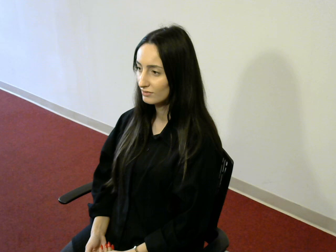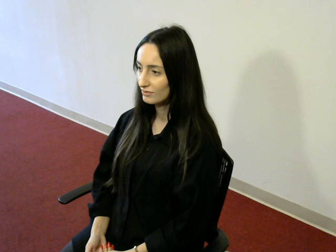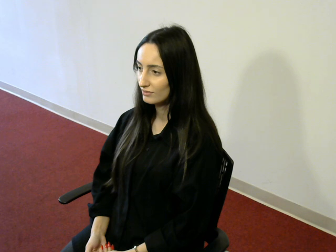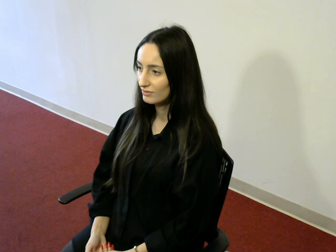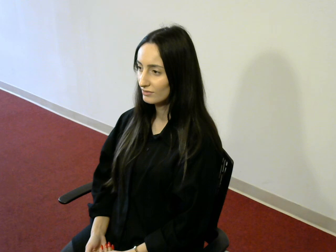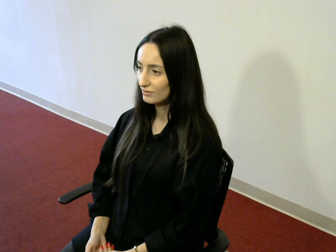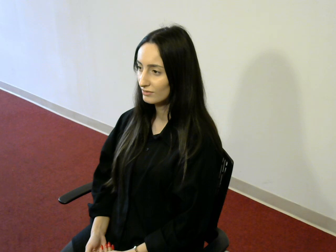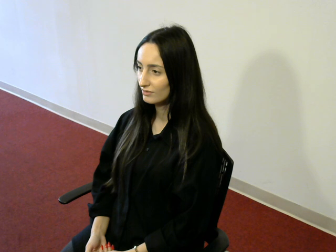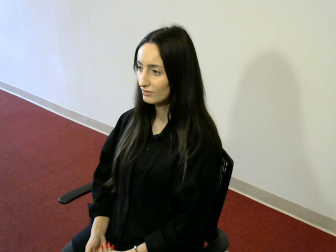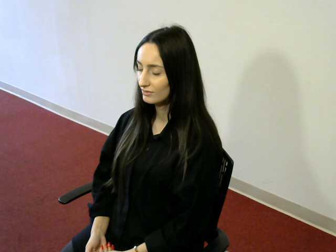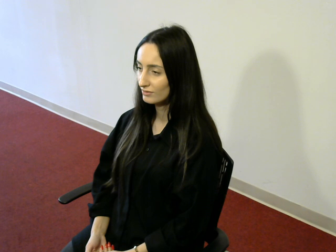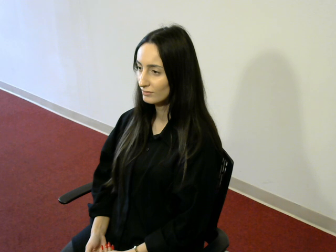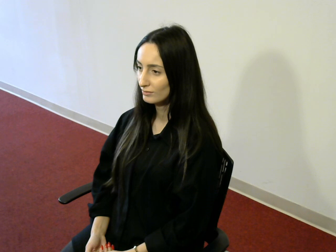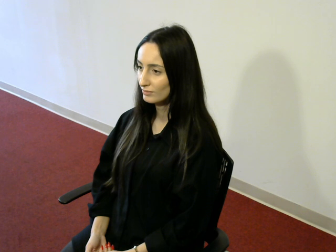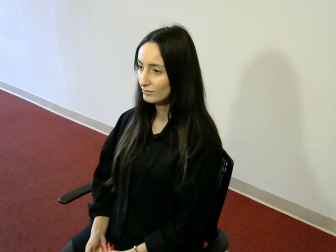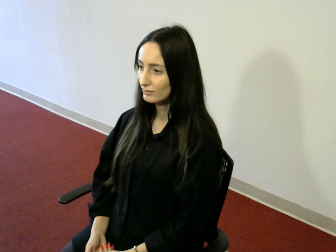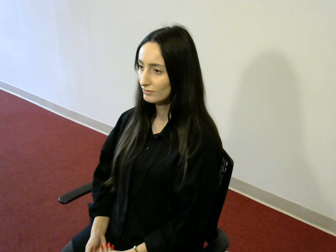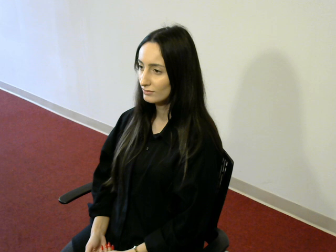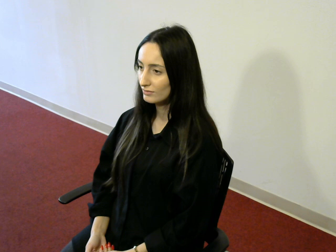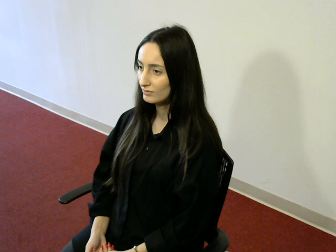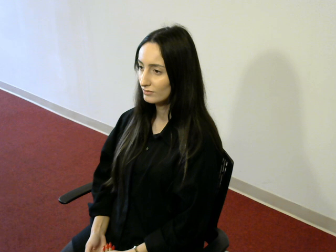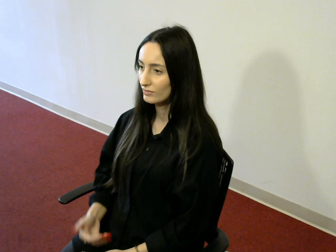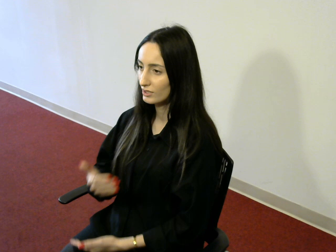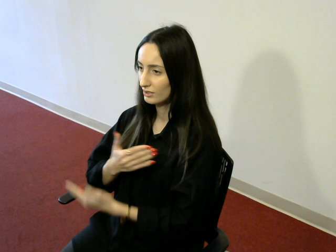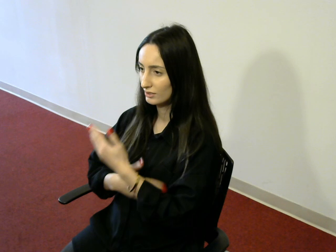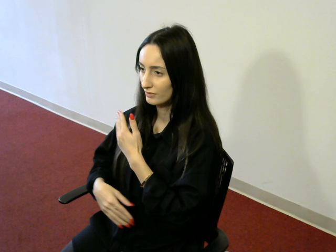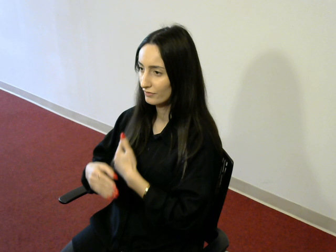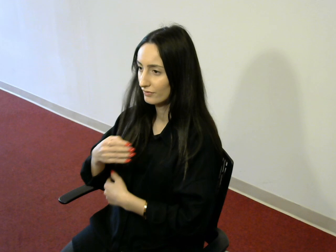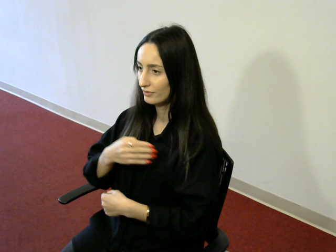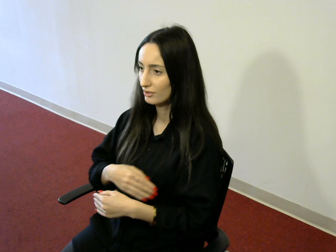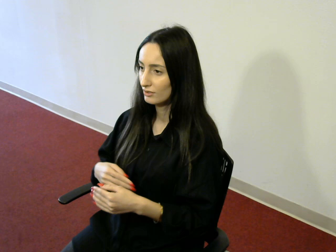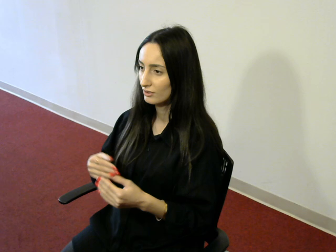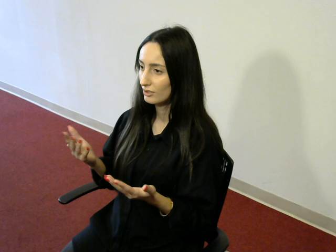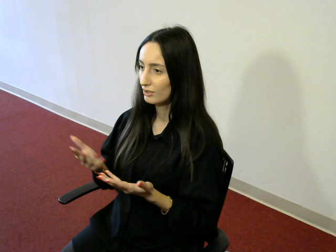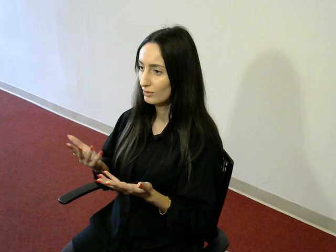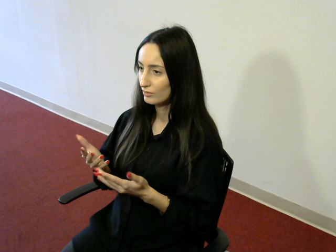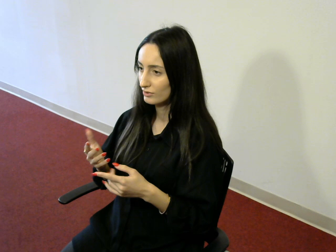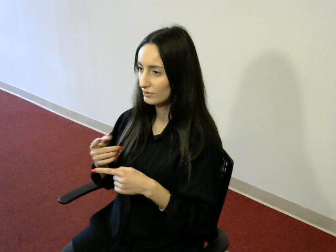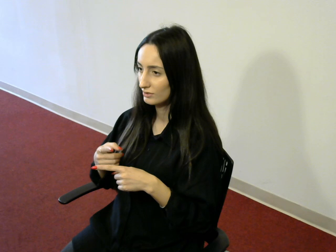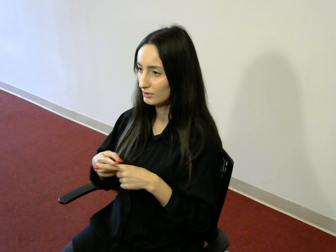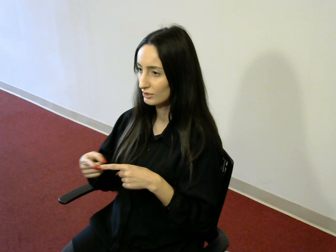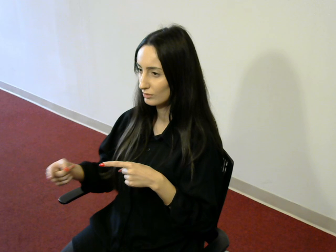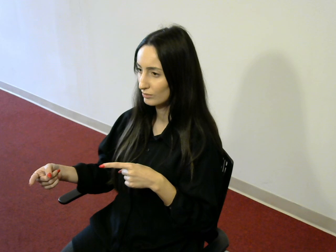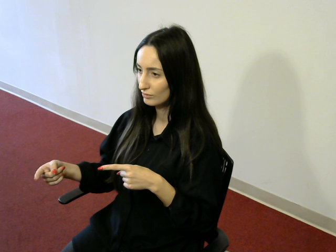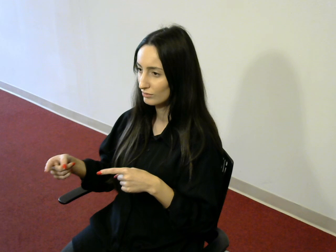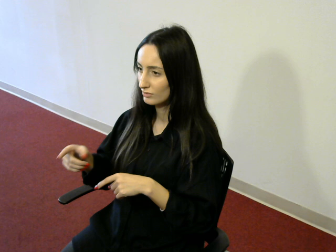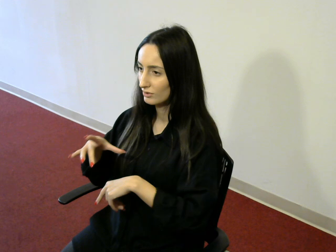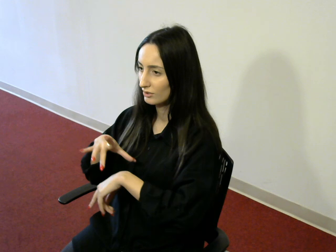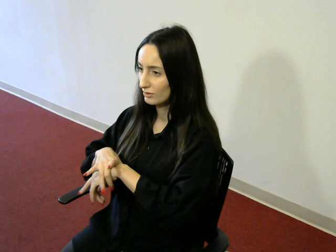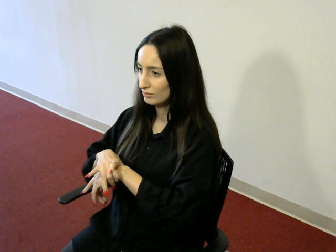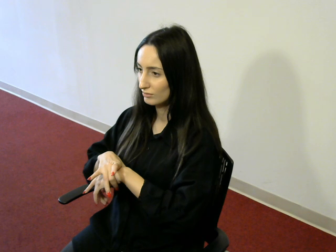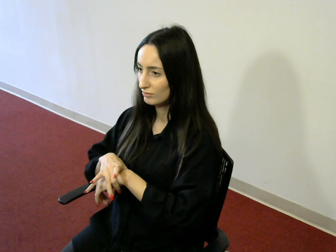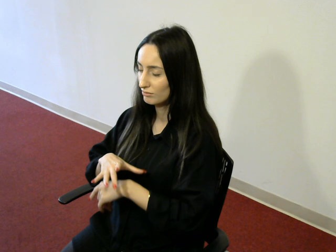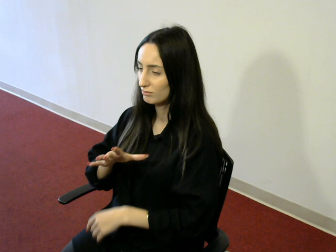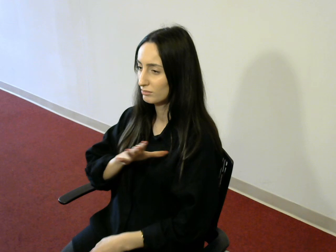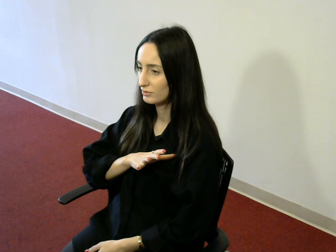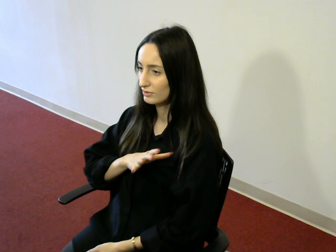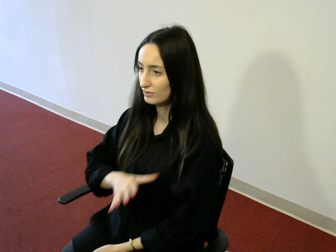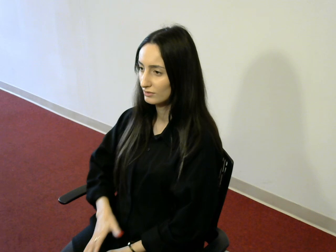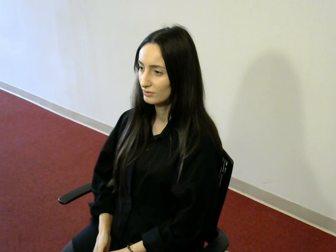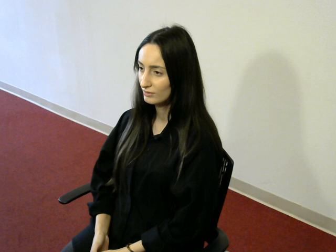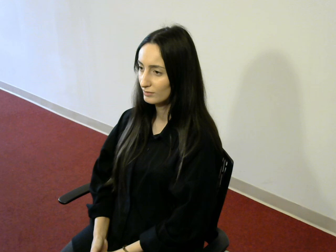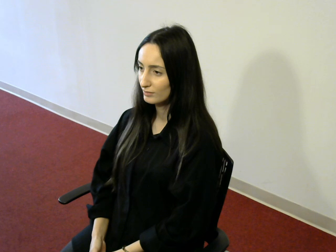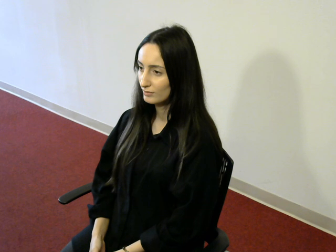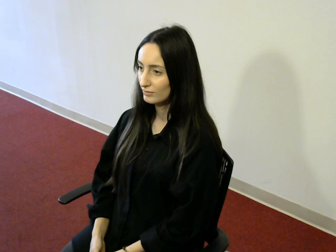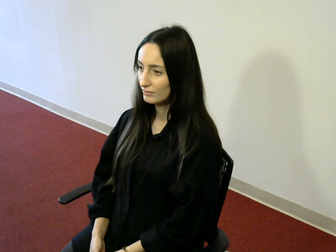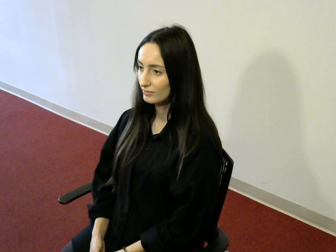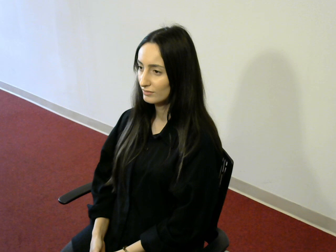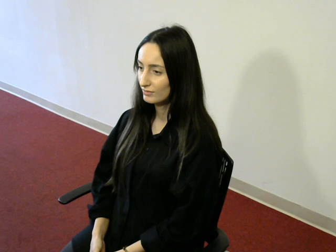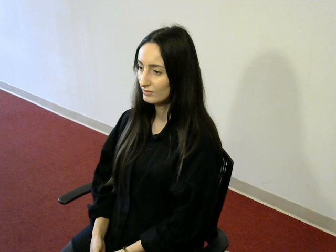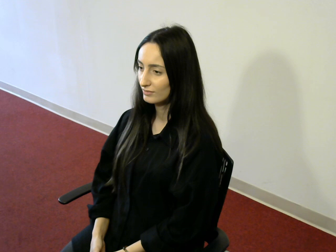Əlillik hansı müddətə müəyyən olunur?